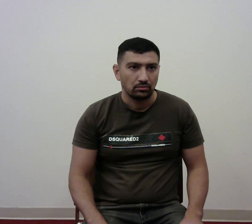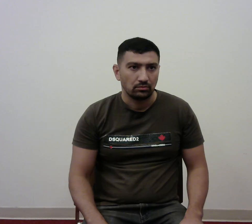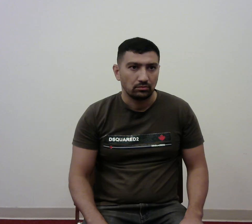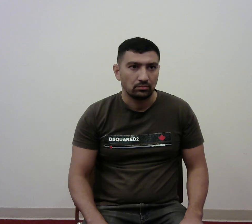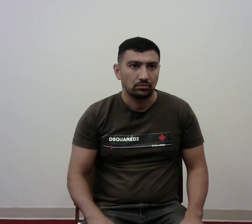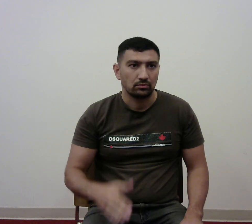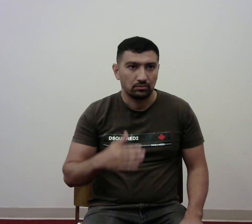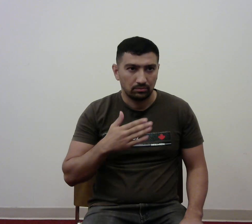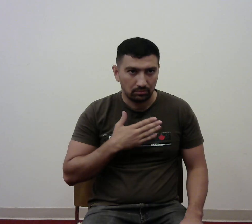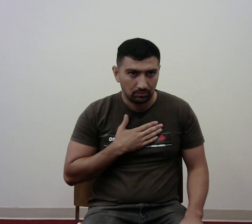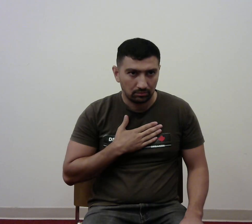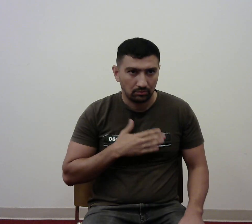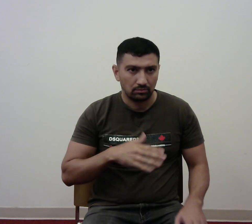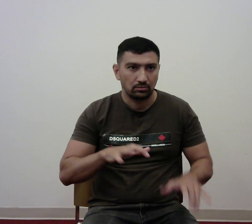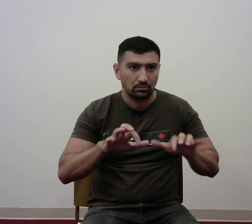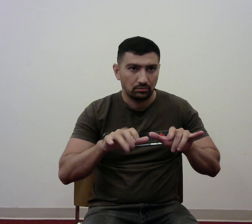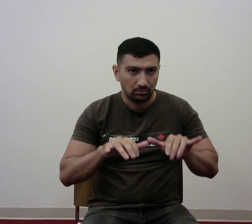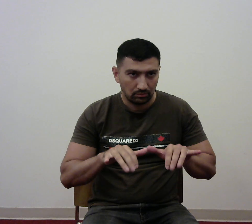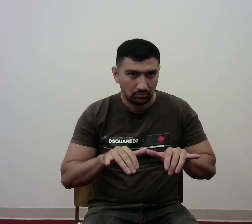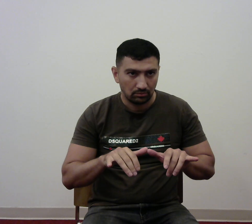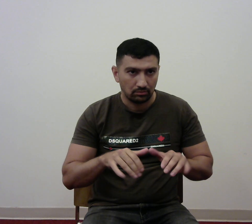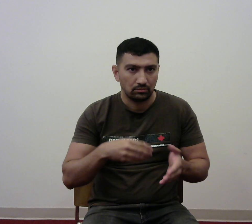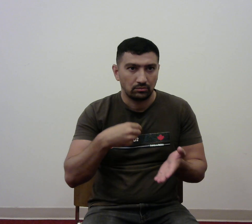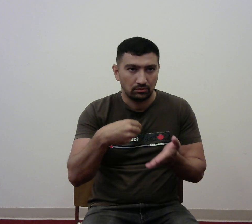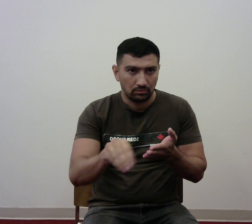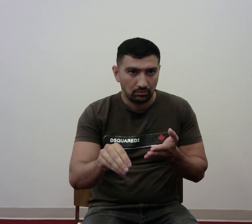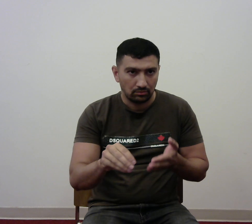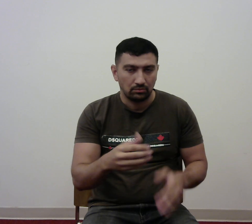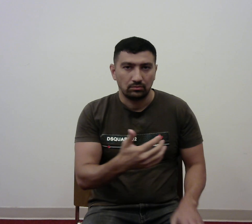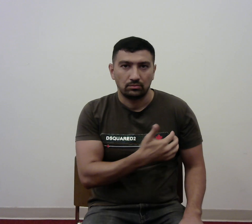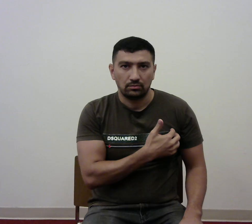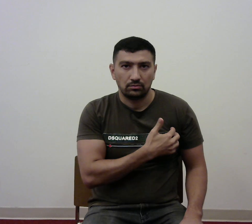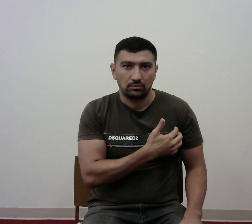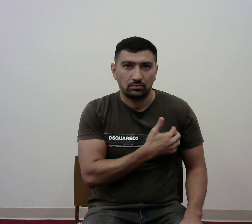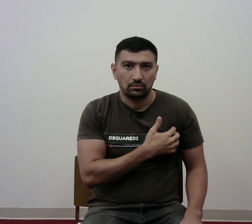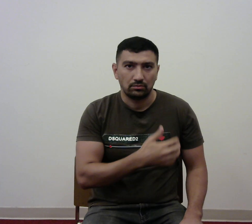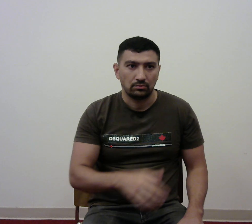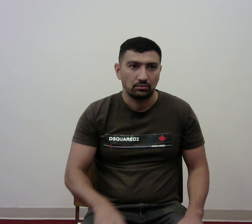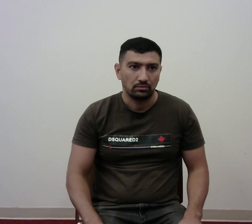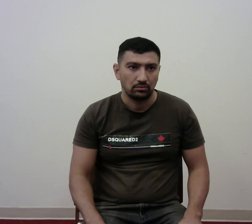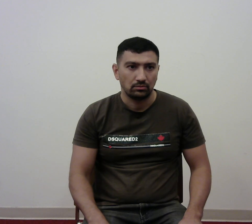Mən kompüter almaq istəyirəm